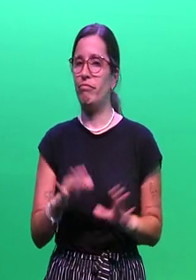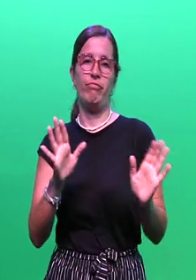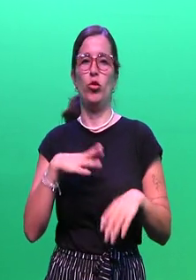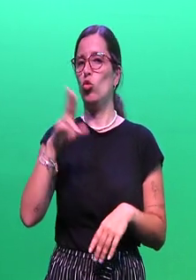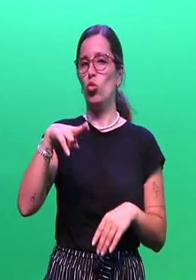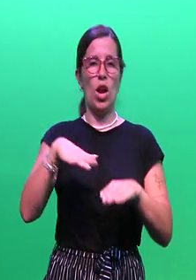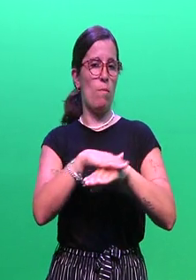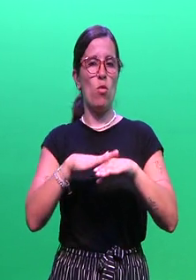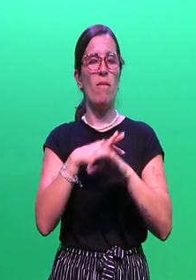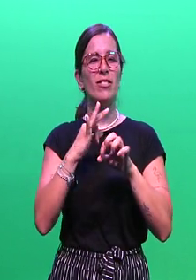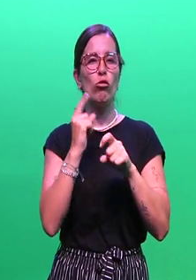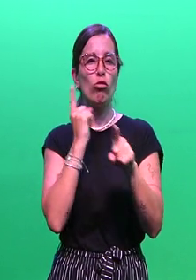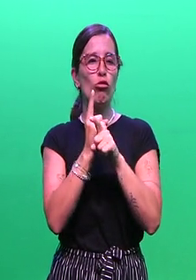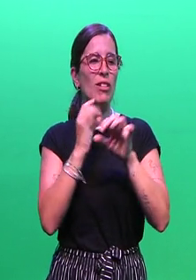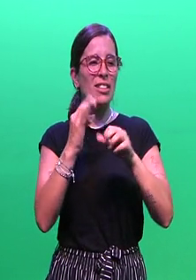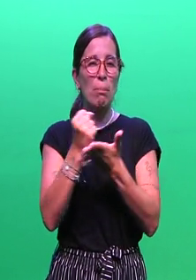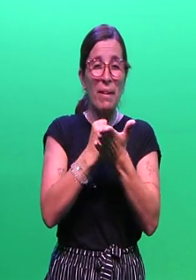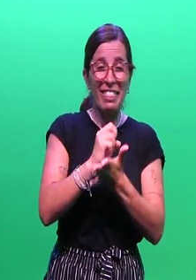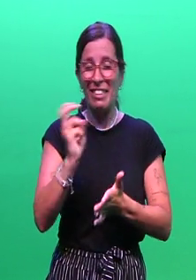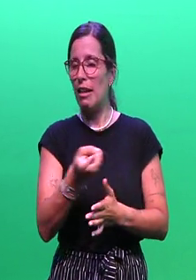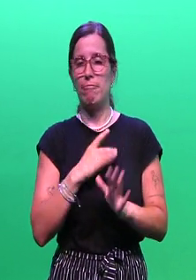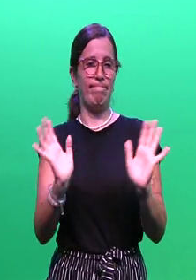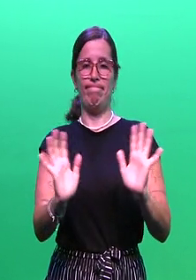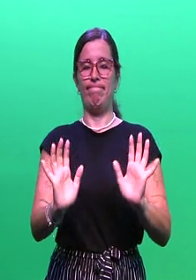No em poso mai pomada, estic en contra dels medicaments, no en faig servir.